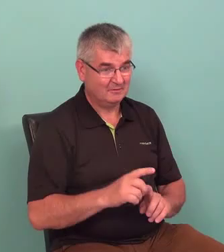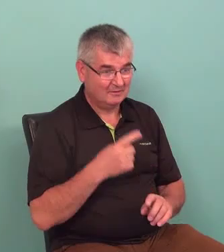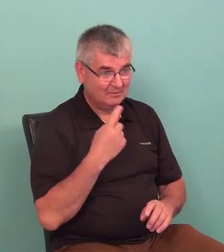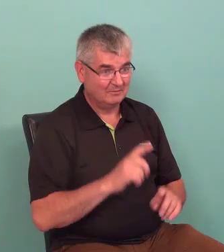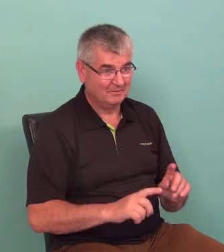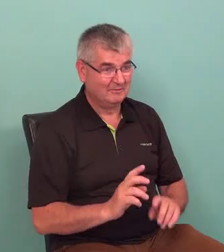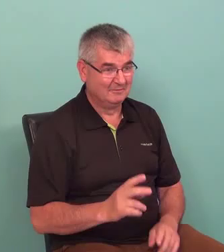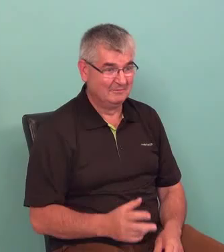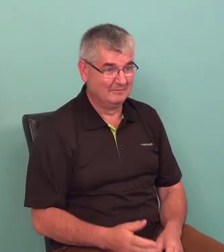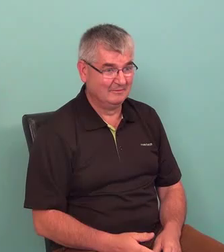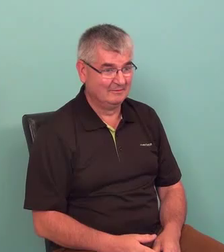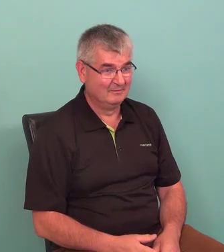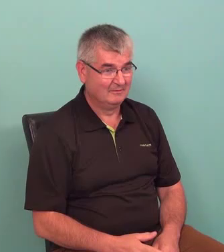Kto będzie tłumaczył język?